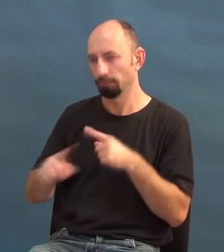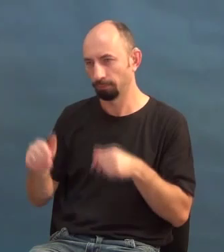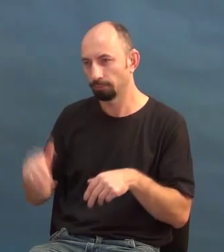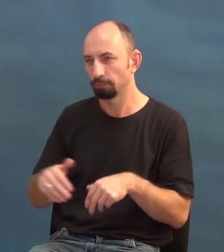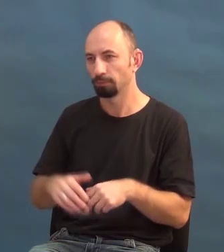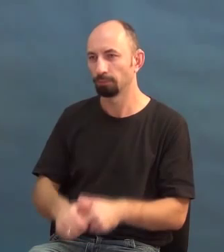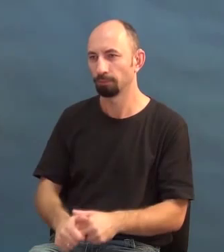Później mogę.